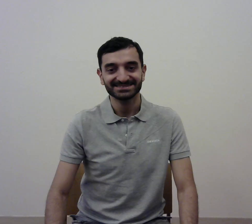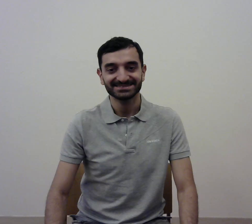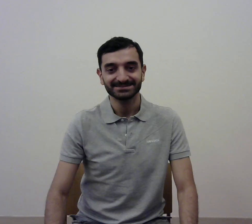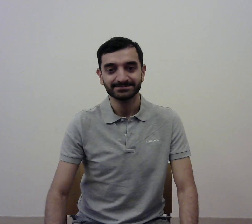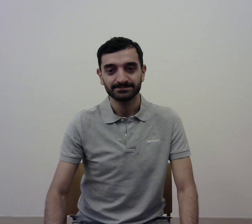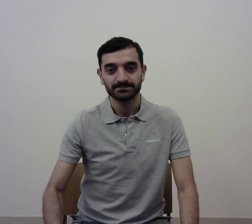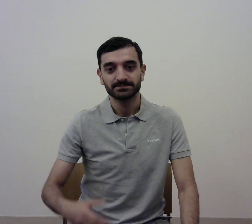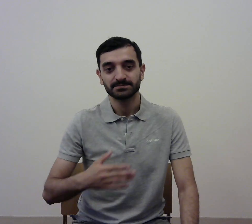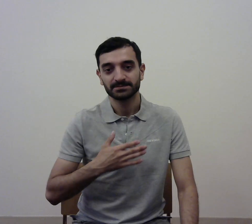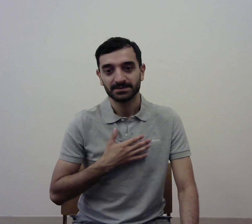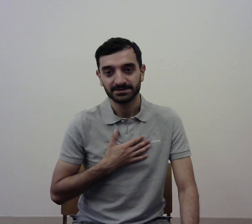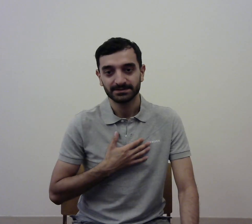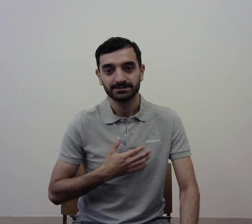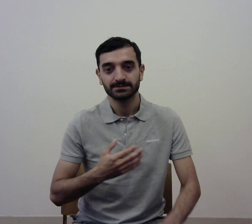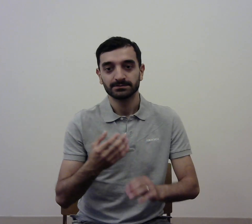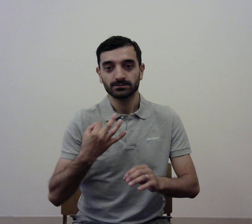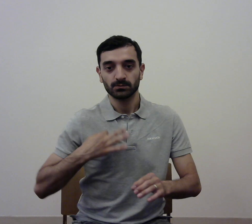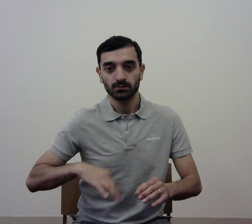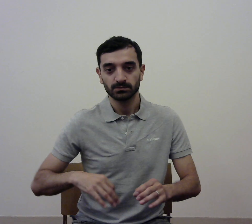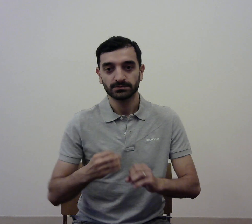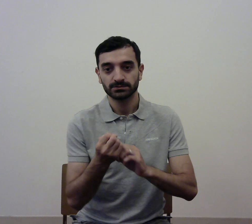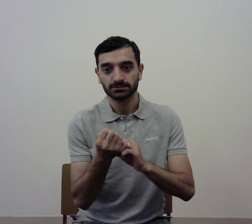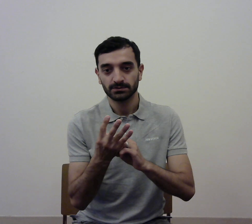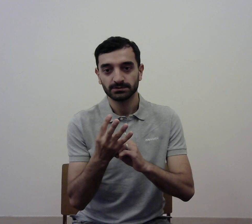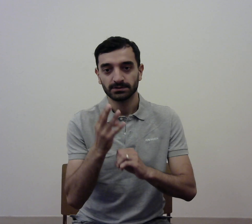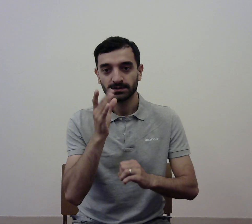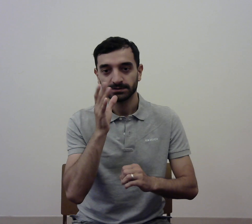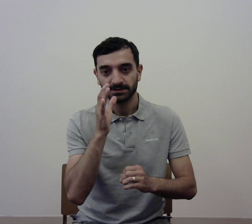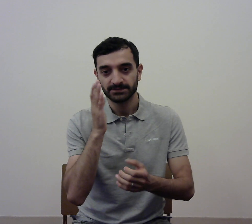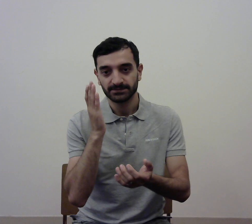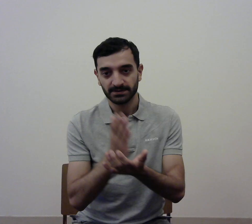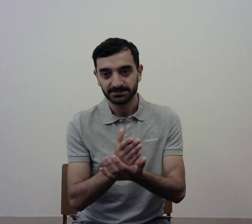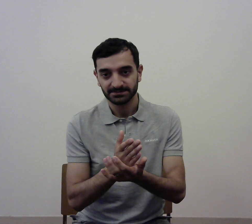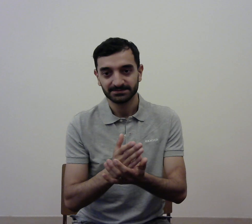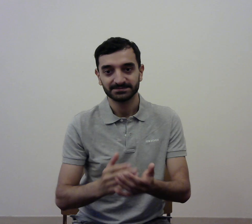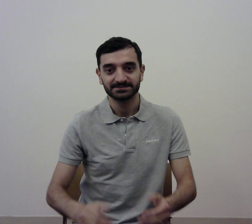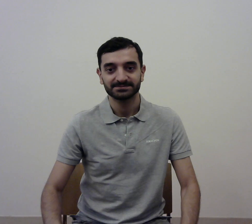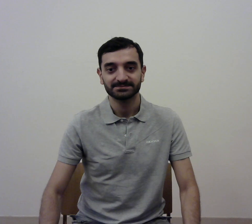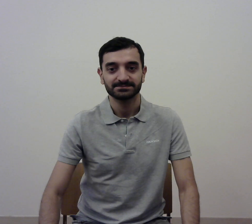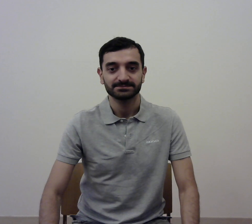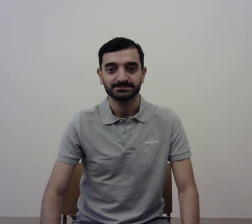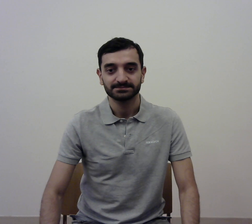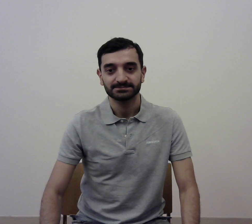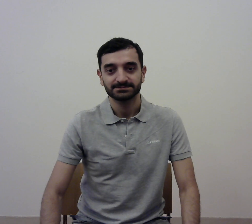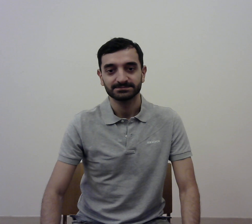Mənim oğlumun 14 yaşı var